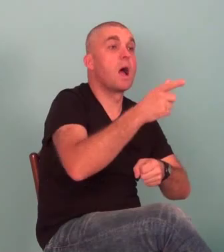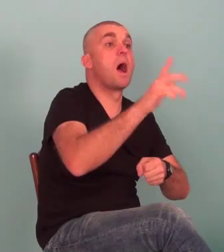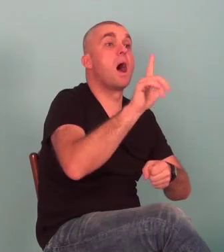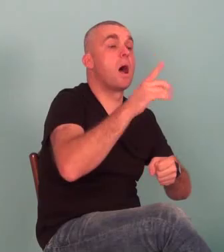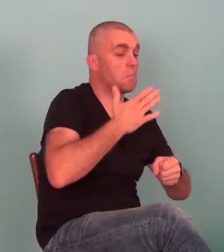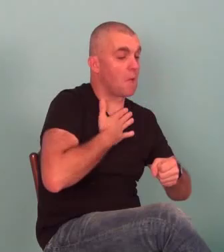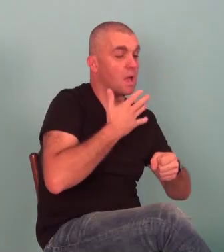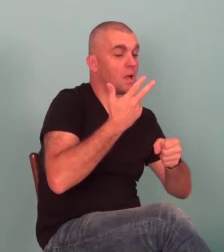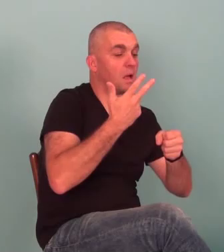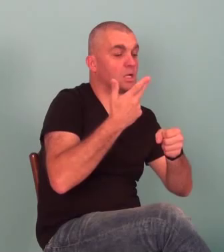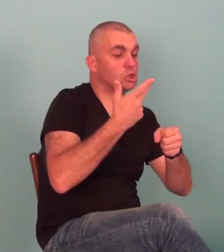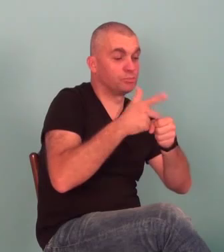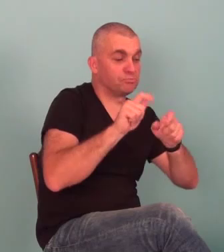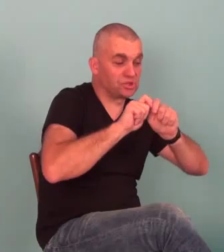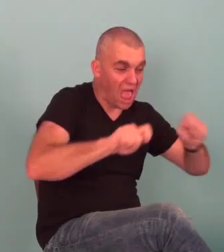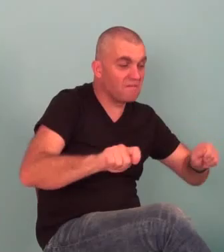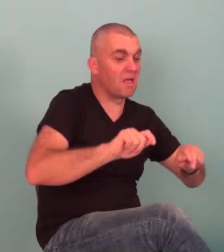Ale mam trzydzieści minut przerwy.